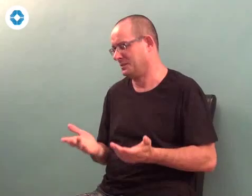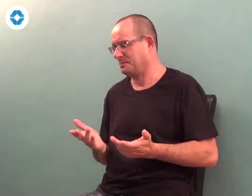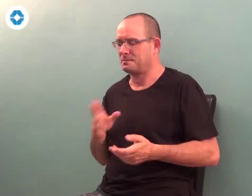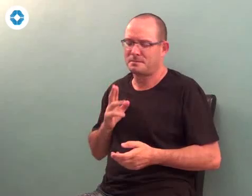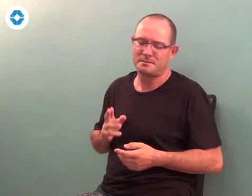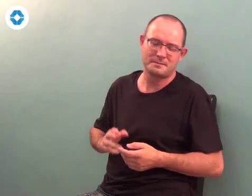Wytrzymuje.